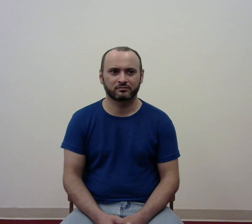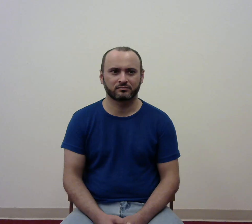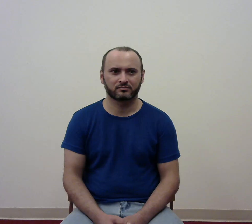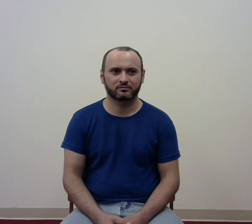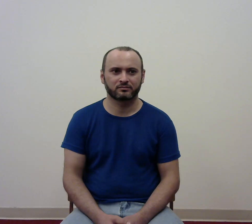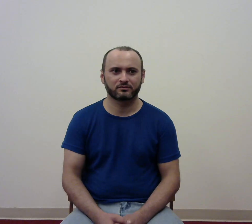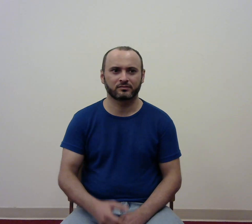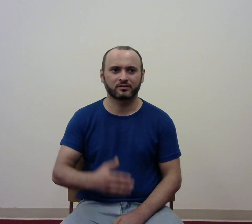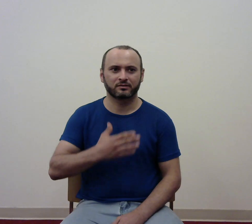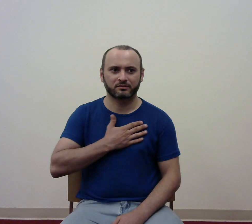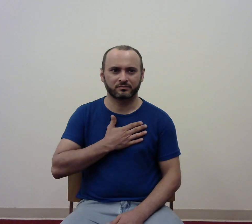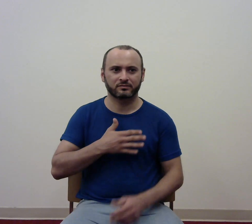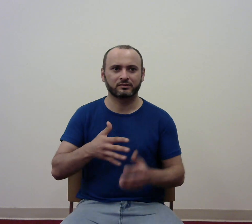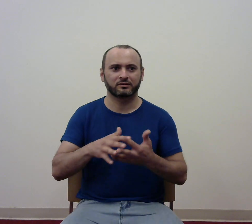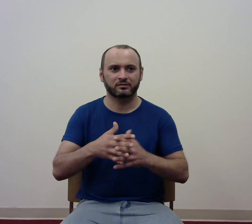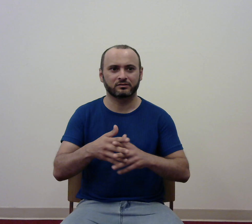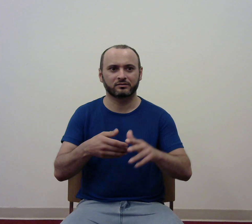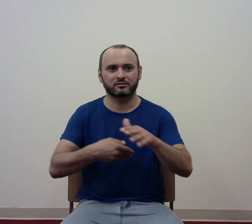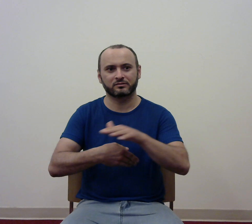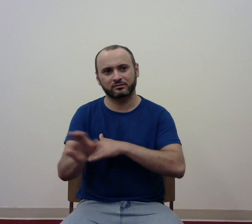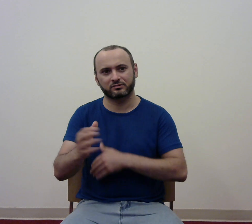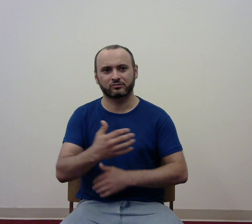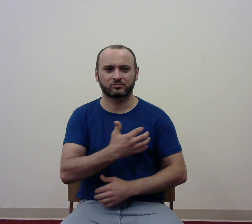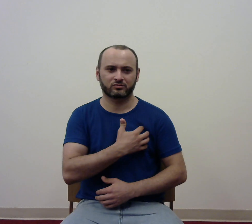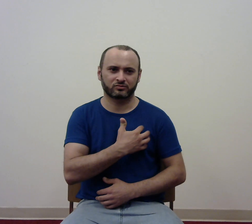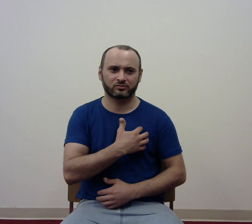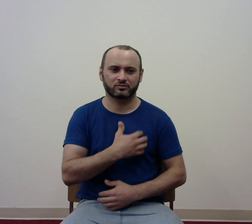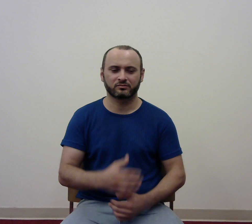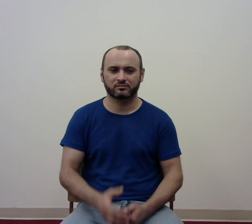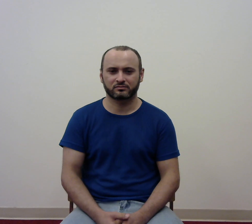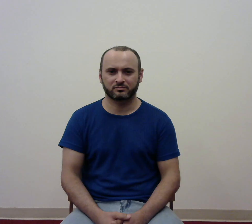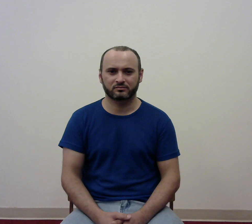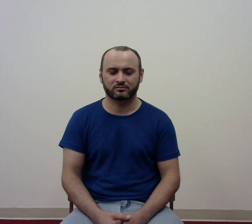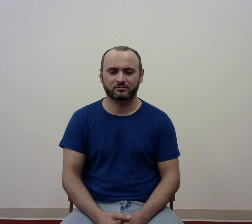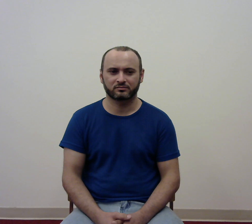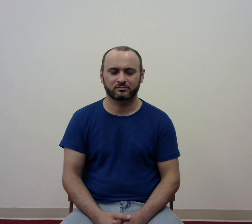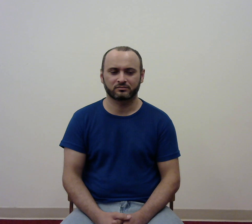Mən kəndə getmək istəyirəm